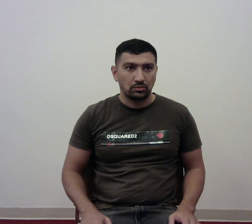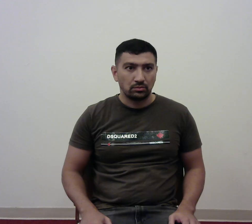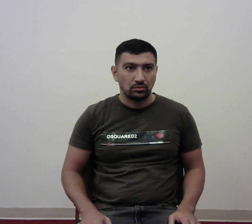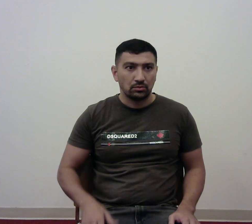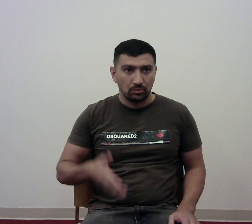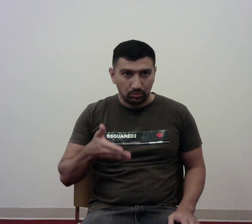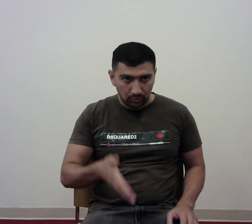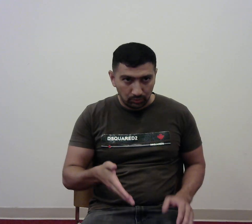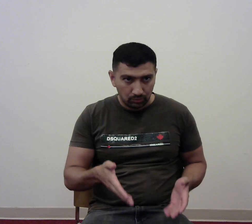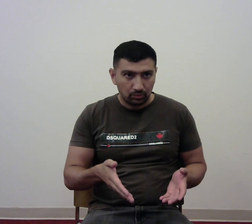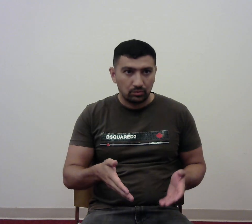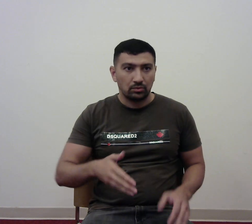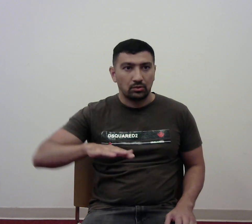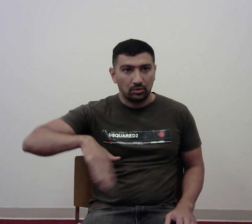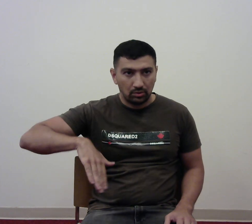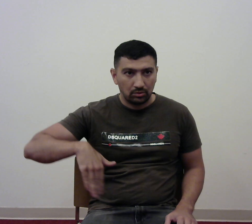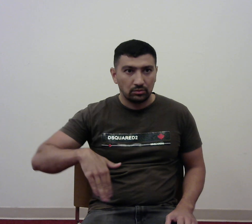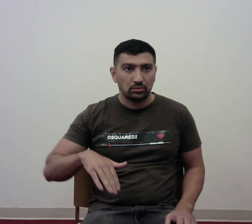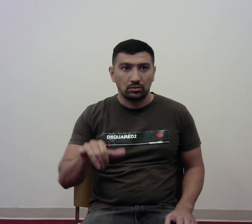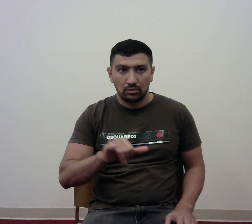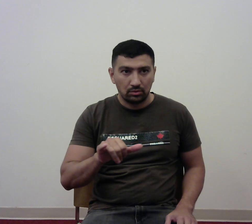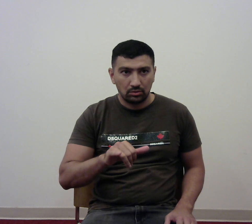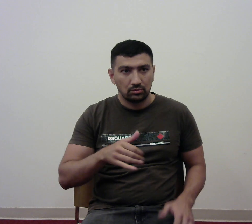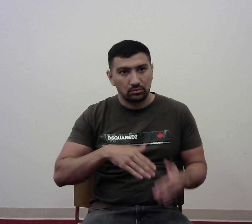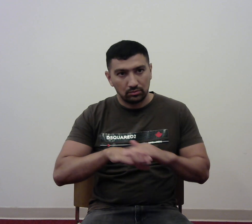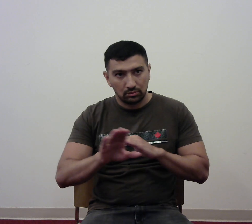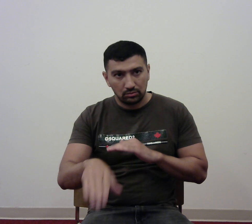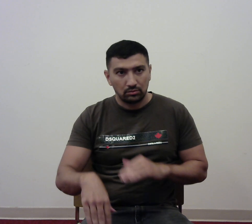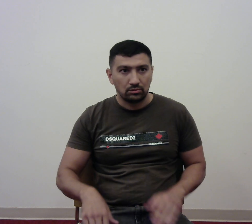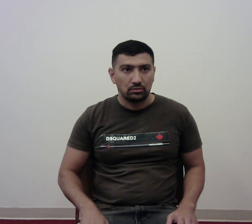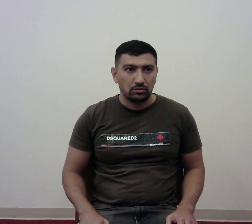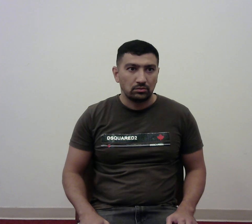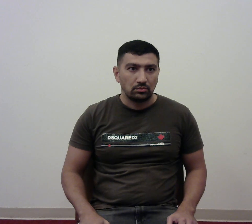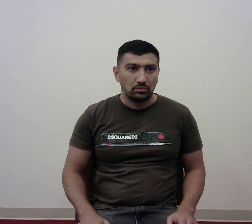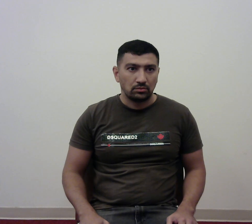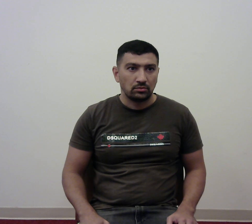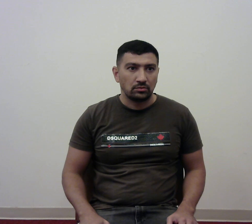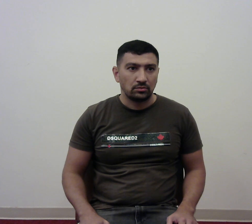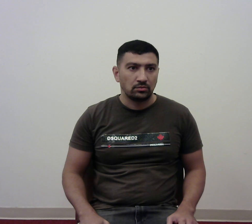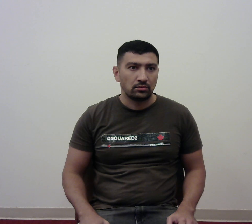Burdan sonra hara getməliyəm?